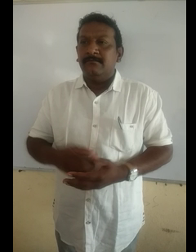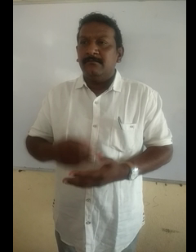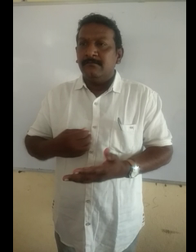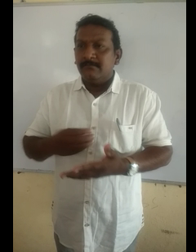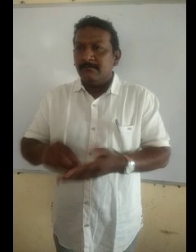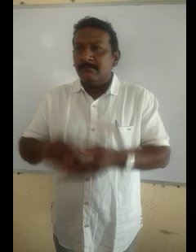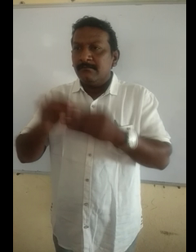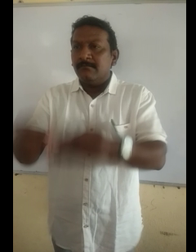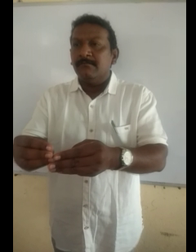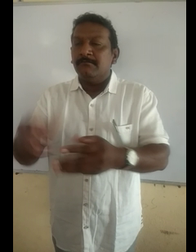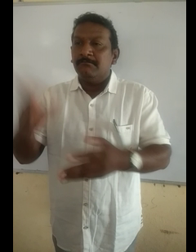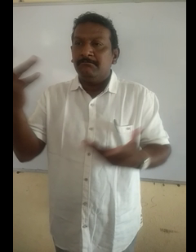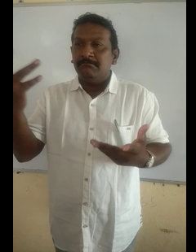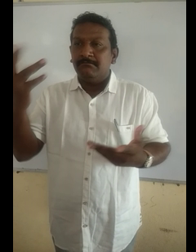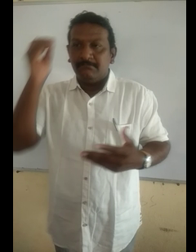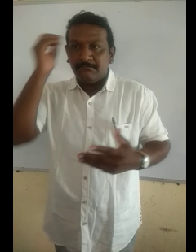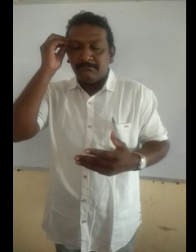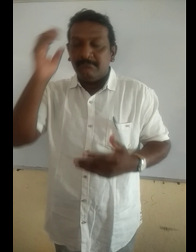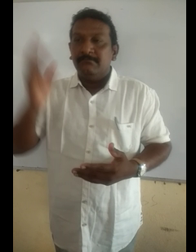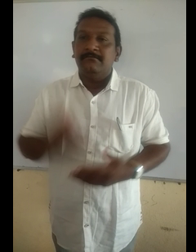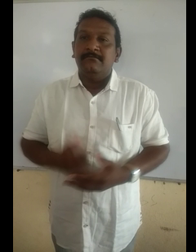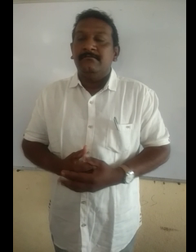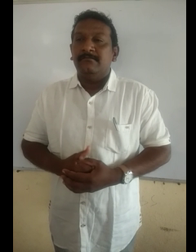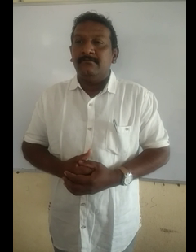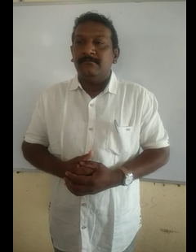i do not mean it